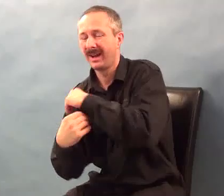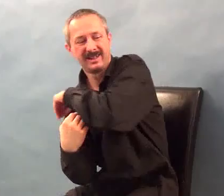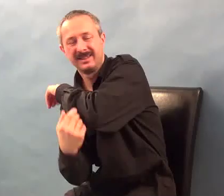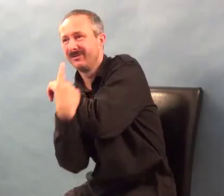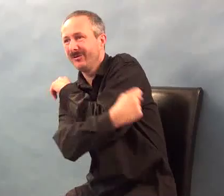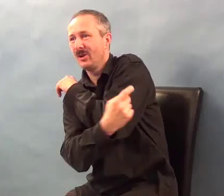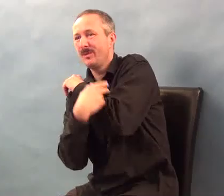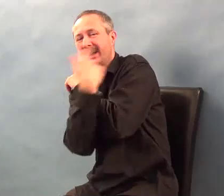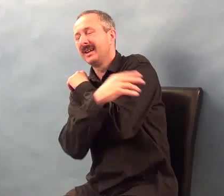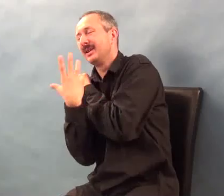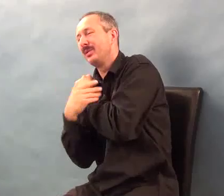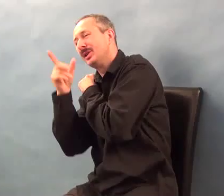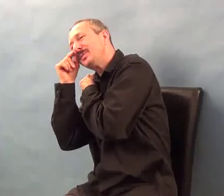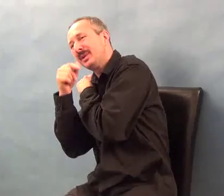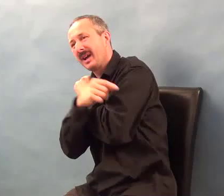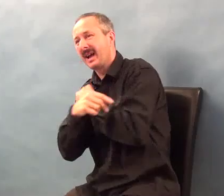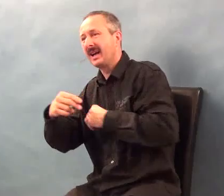Nie będzie spać, a figę.